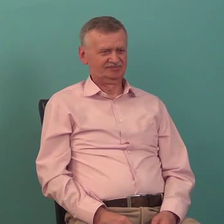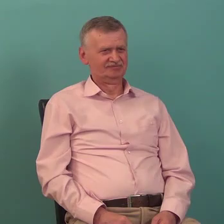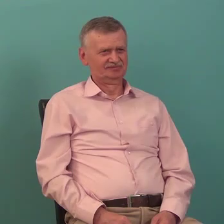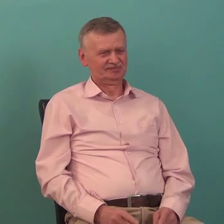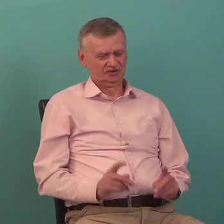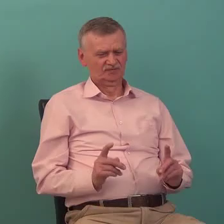Uwaga.